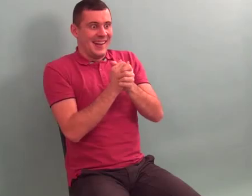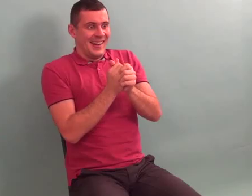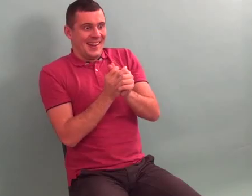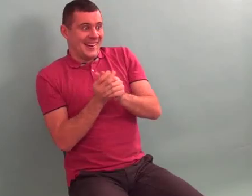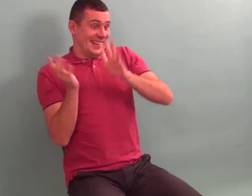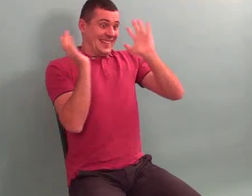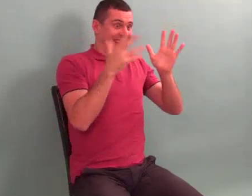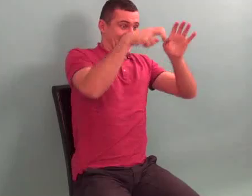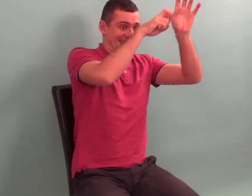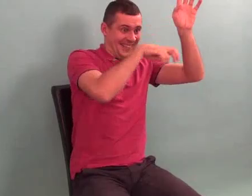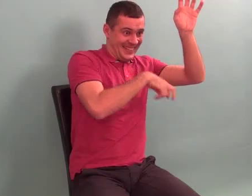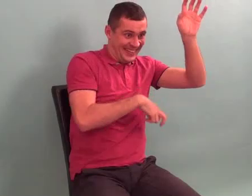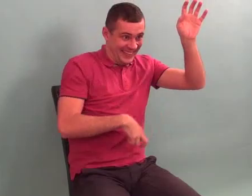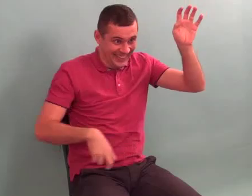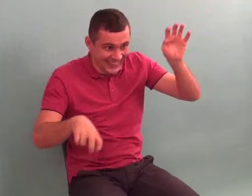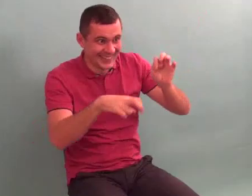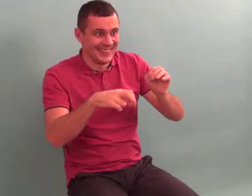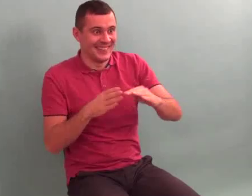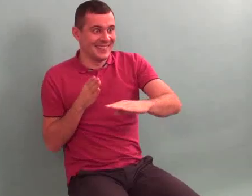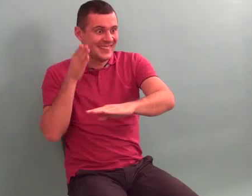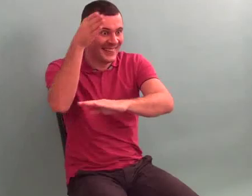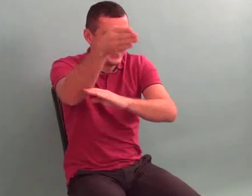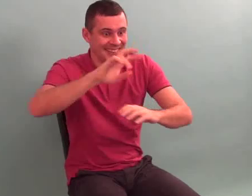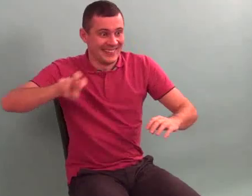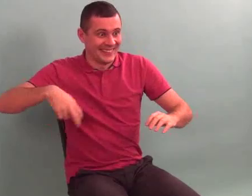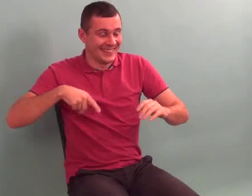Ucieszony zszedł na dół i poszedł do drugiego bloku na górę.